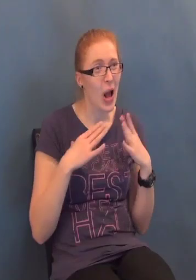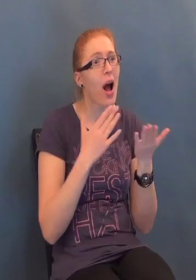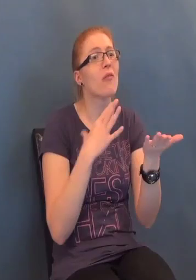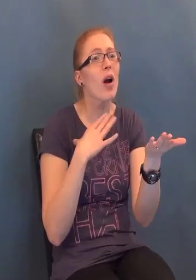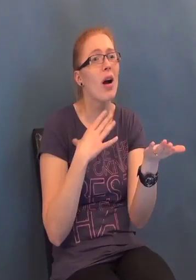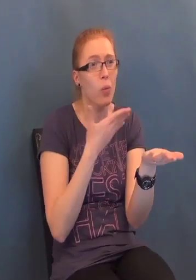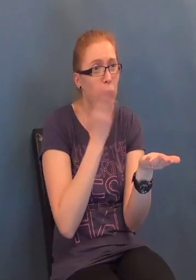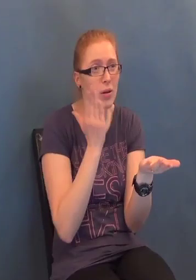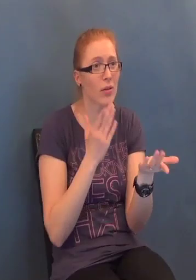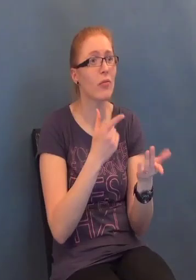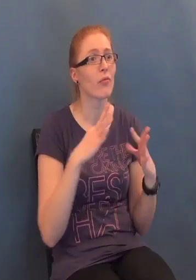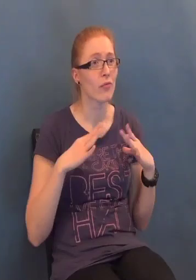Nie masz wolnego?